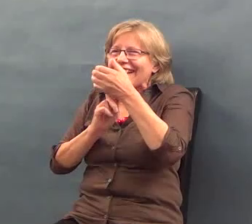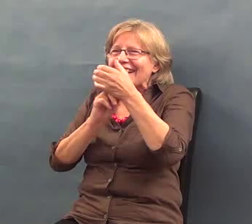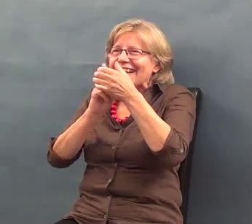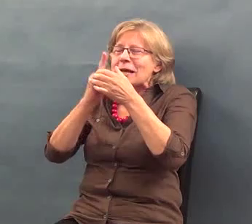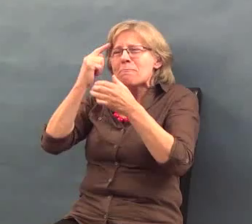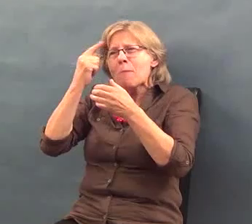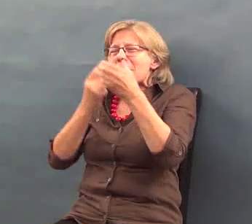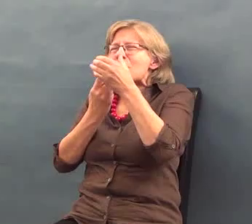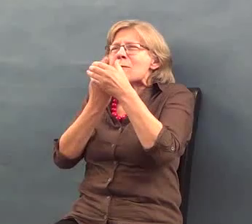Pomyślał, że dojdzie do góry.